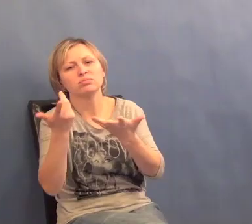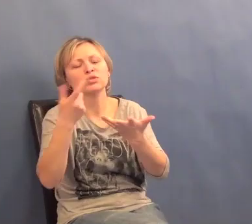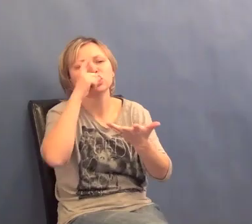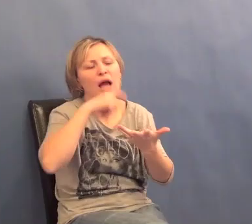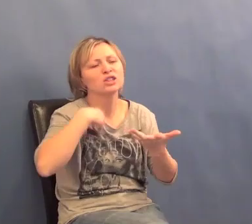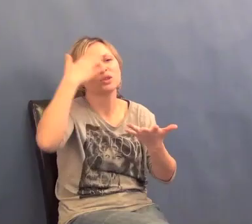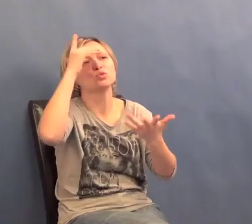Złe myśli.